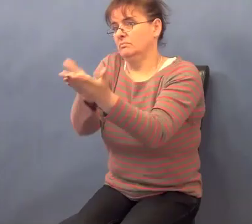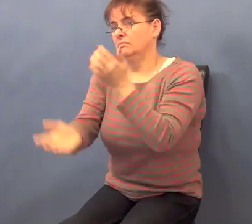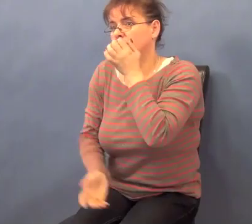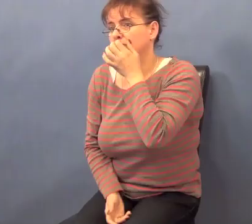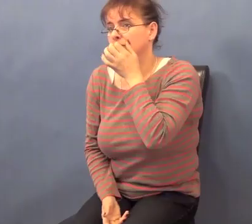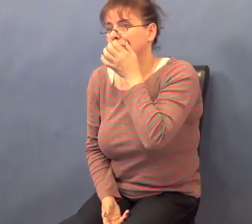Możesz napisać podanie.